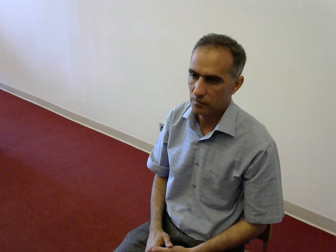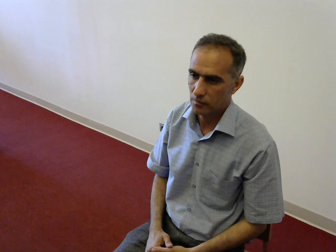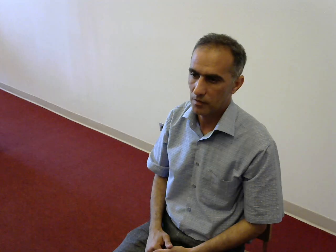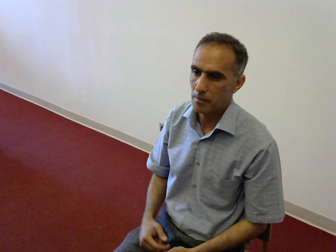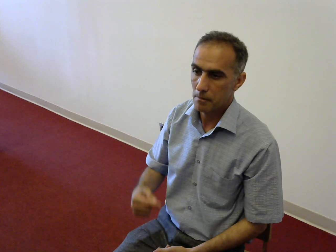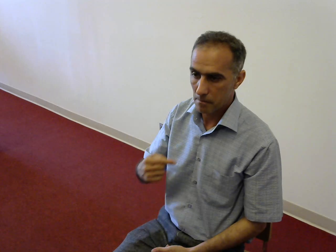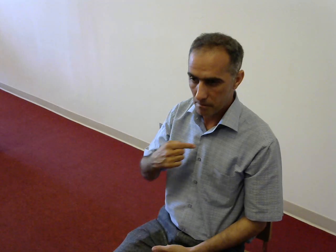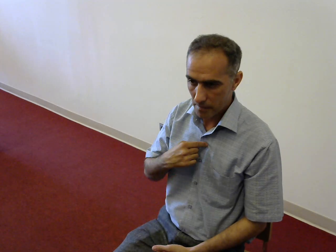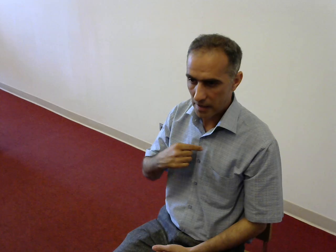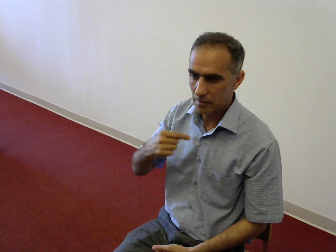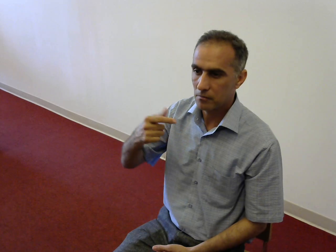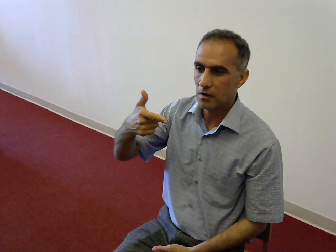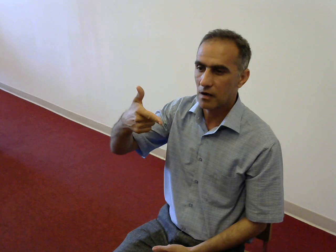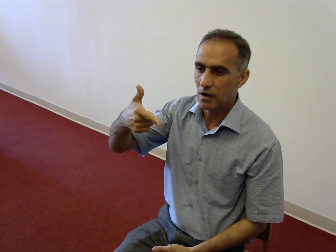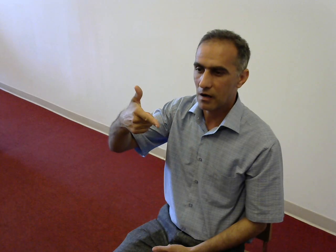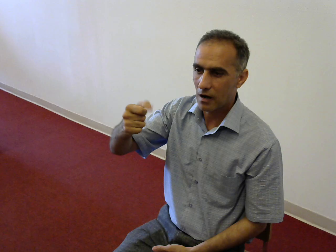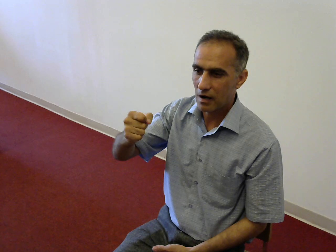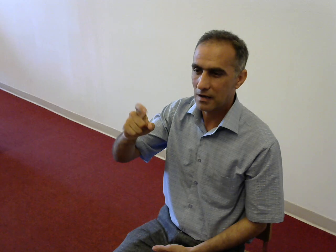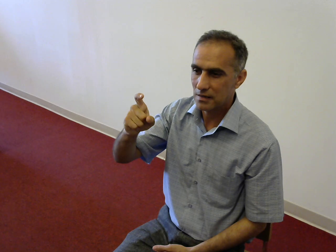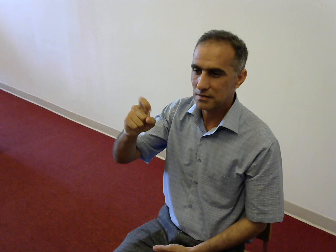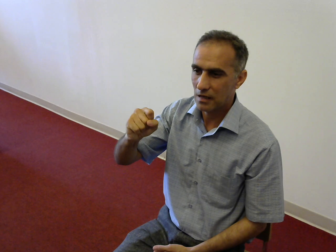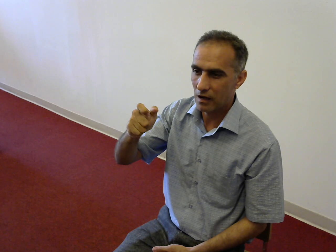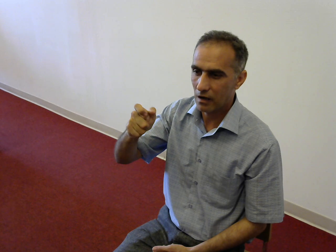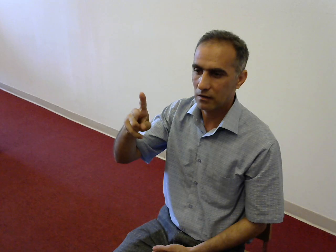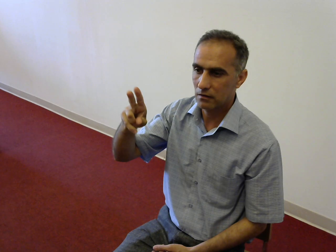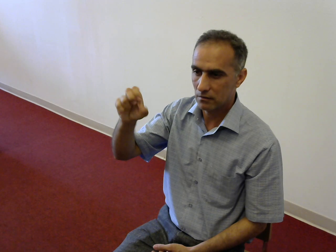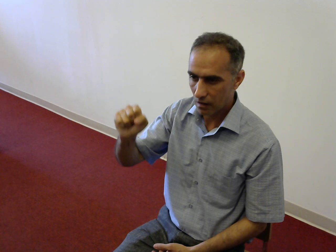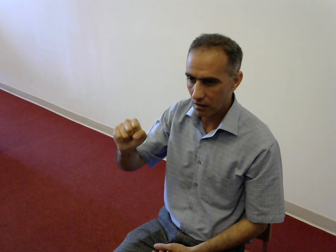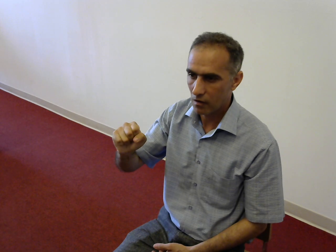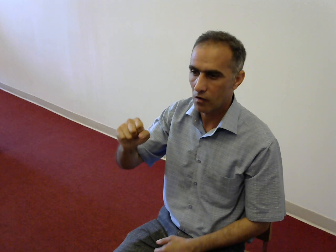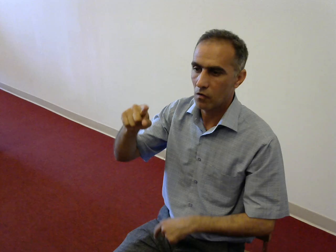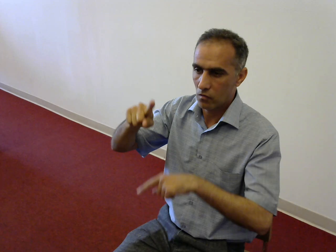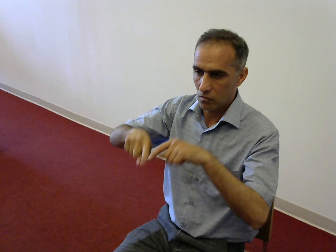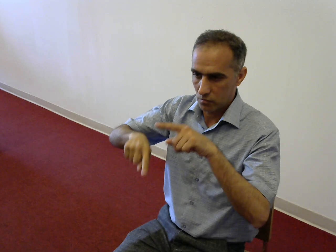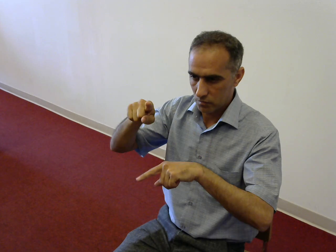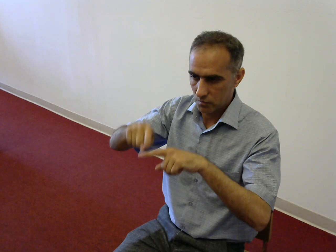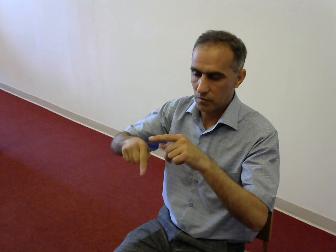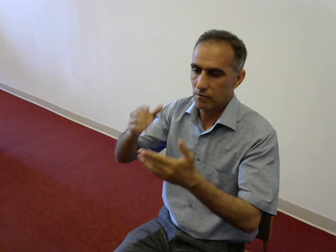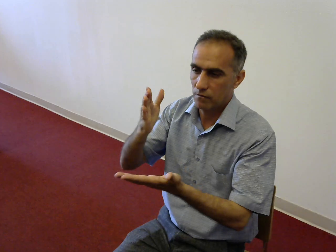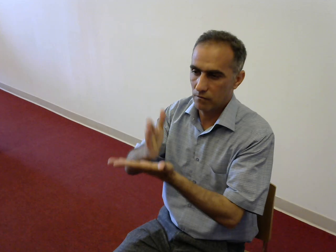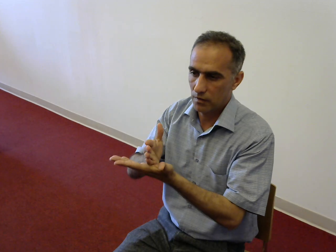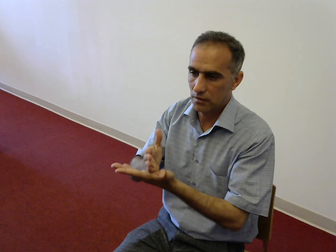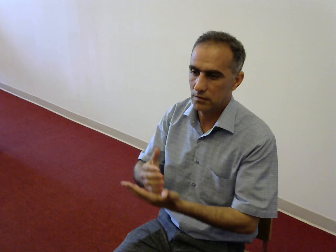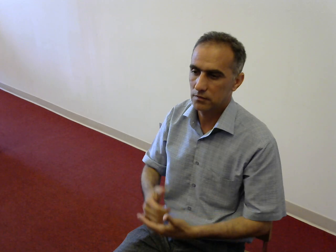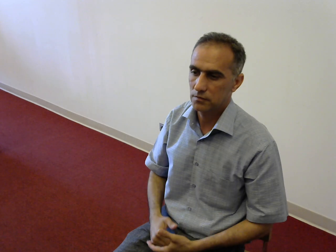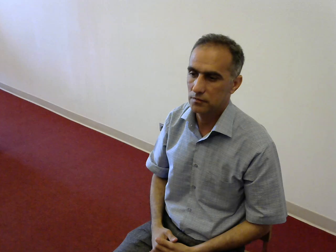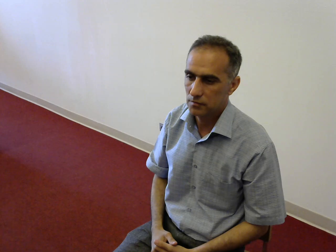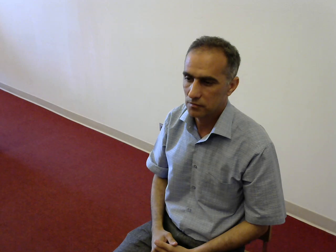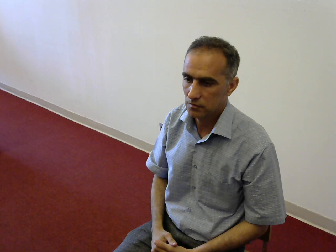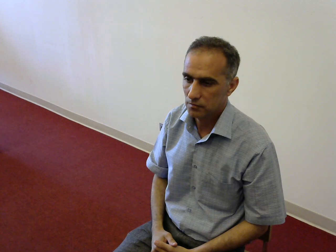Mənim Qazaxda qohumlarım var